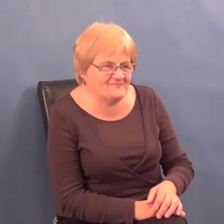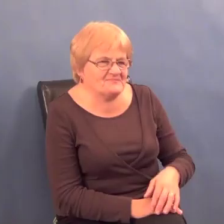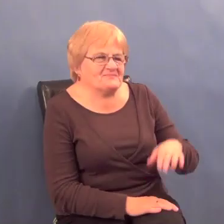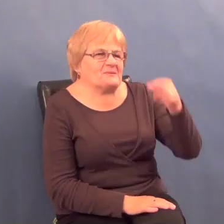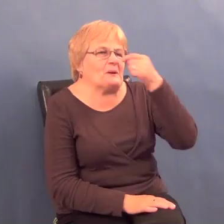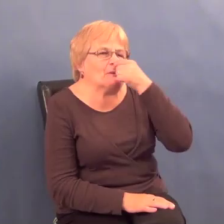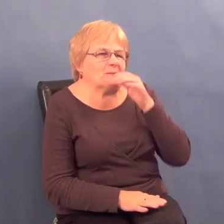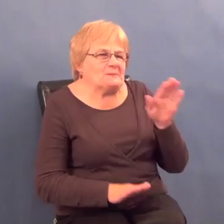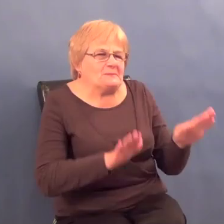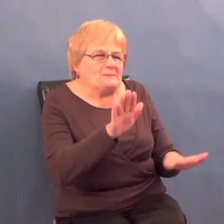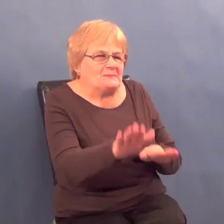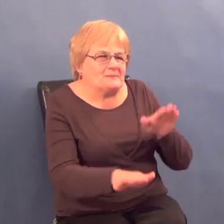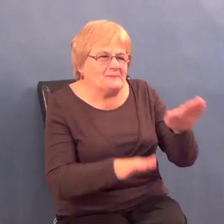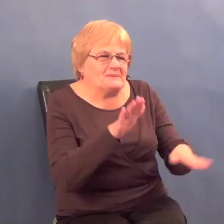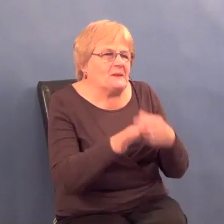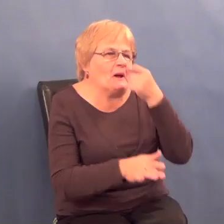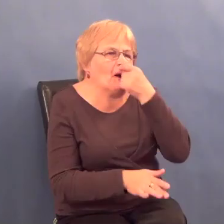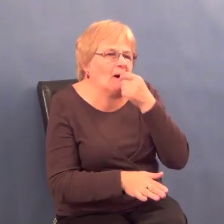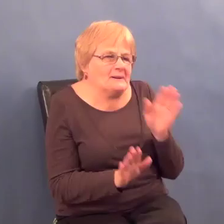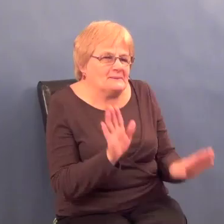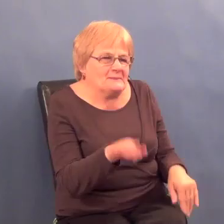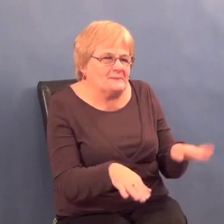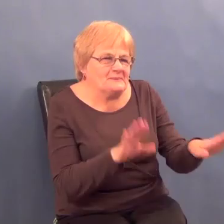Charlie Chaplin, Charlie Chaplin.